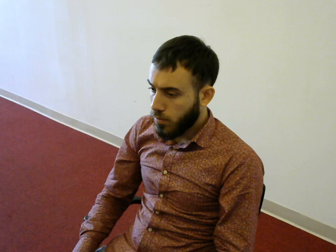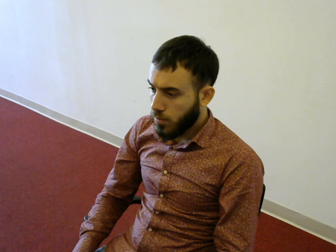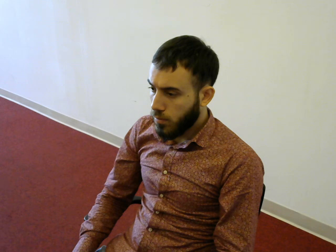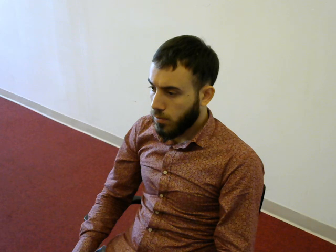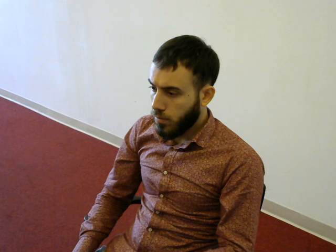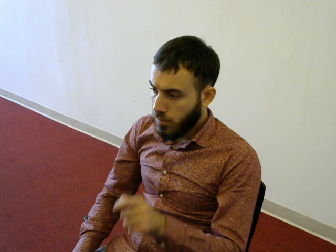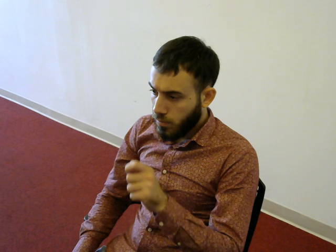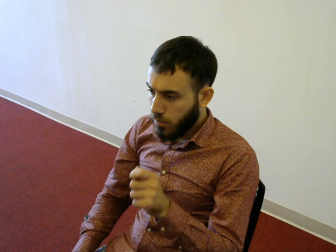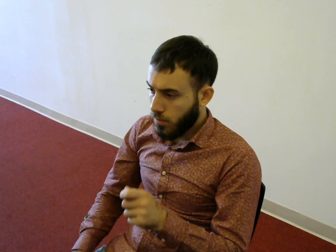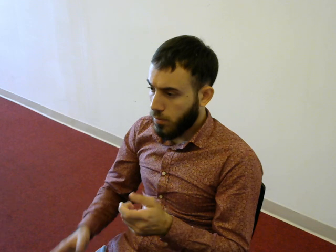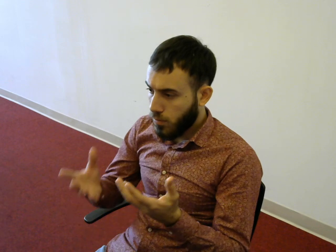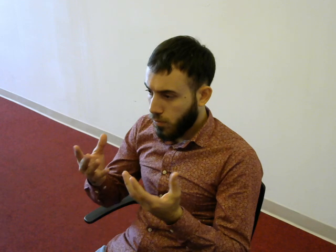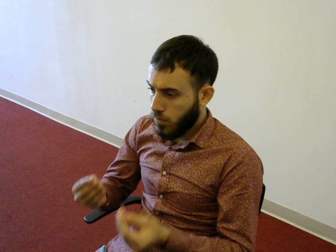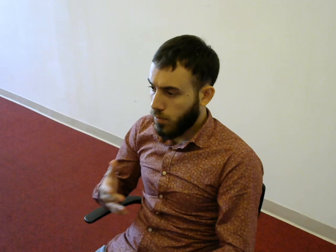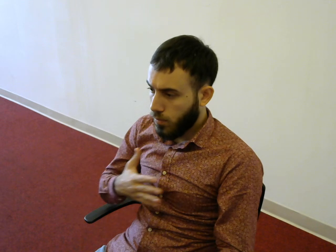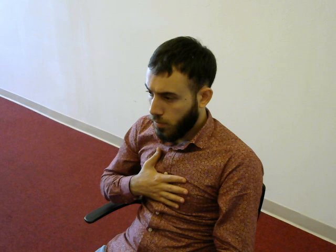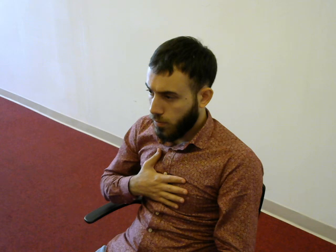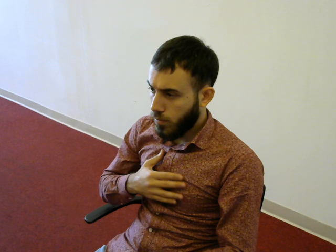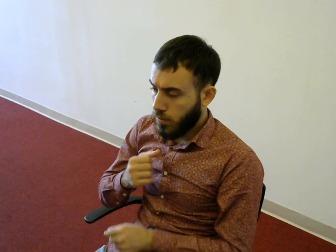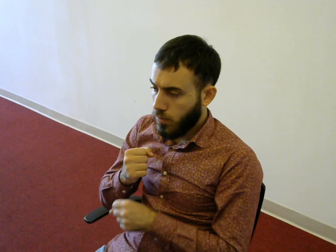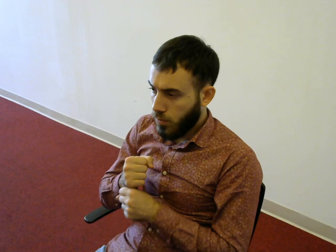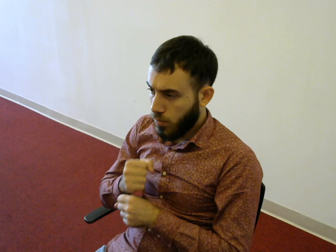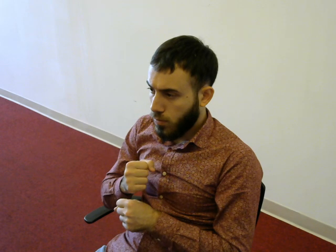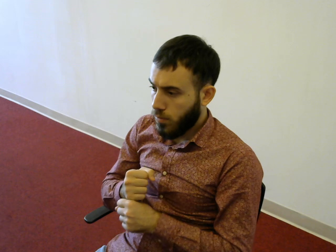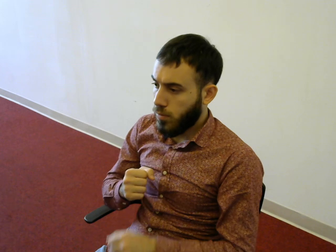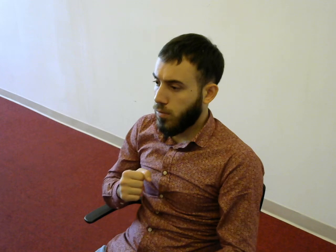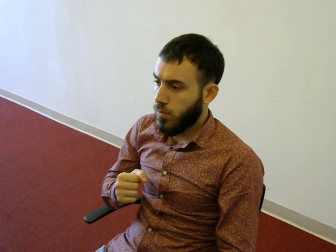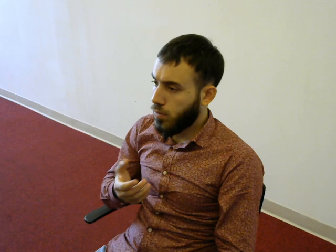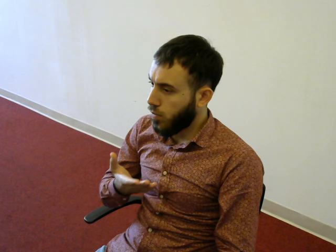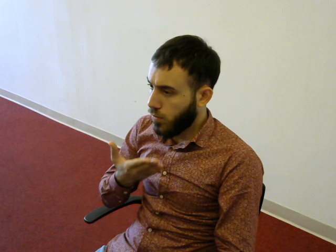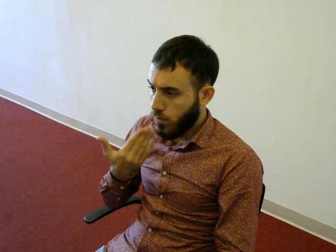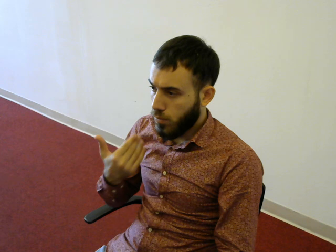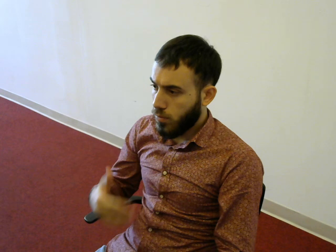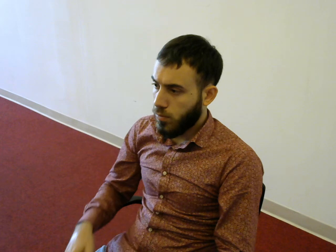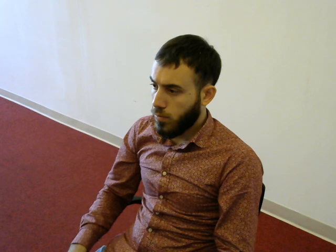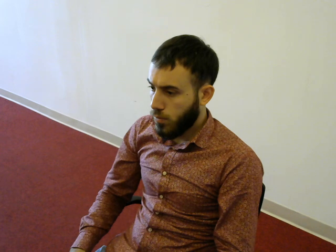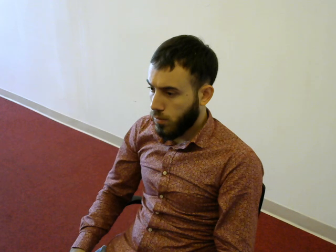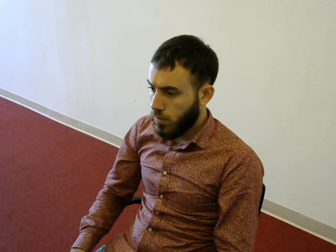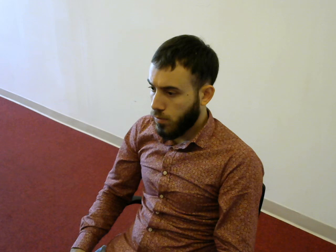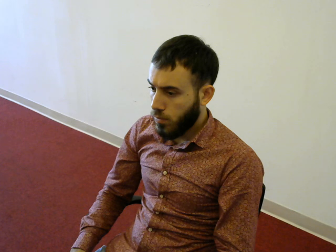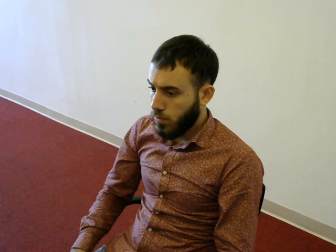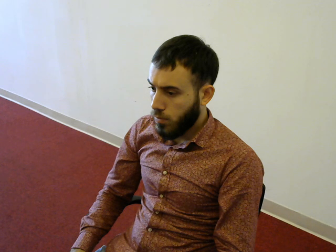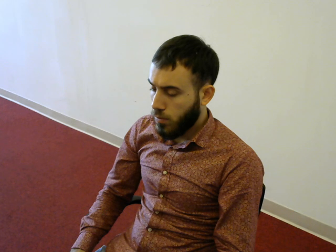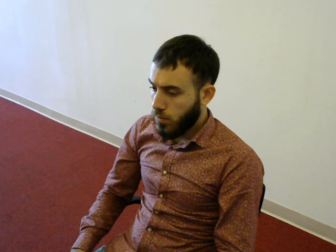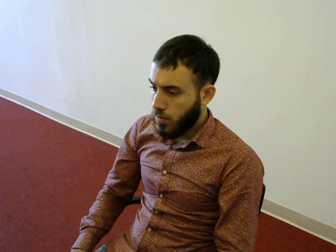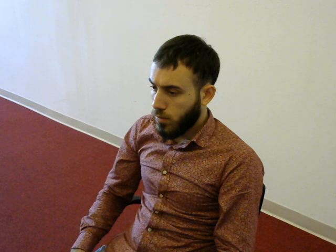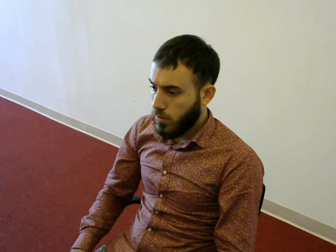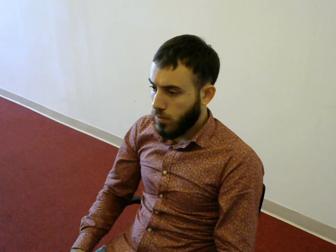Bazar günü mənim işim yoxdur